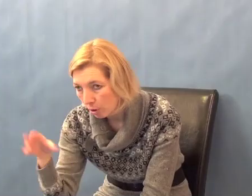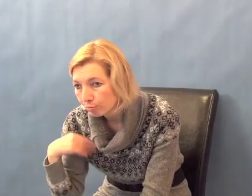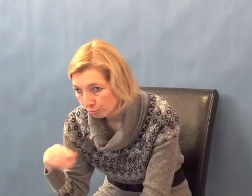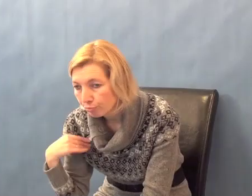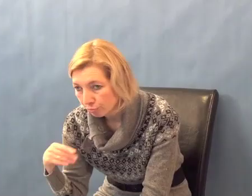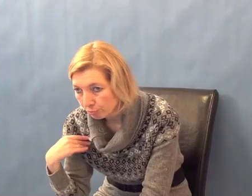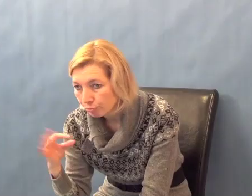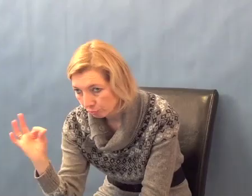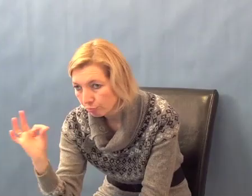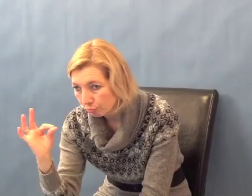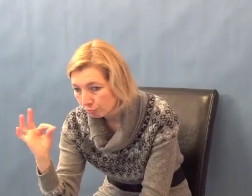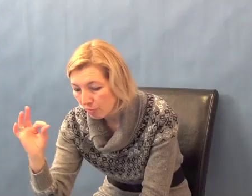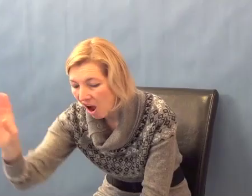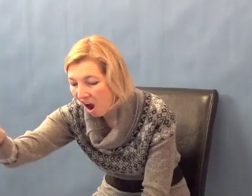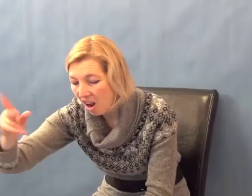W środę można.